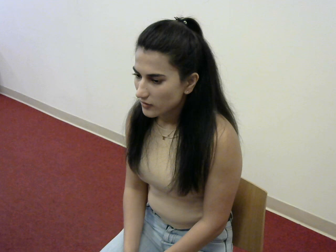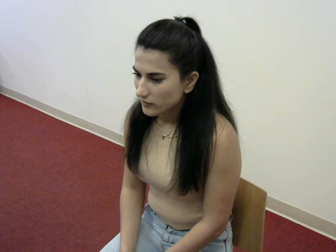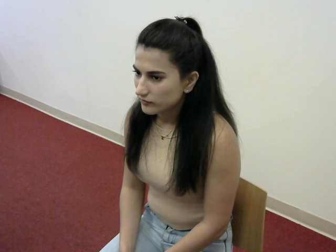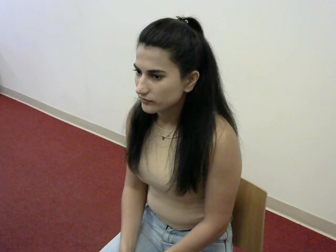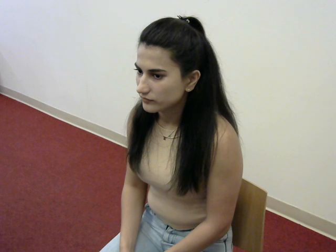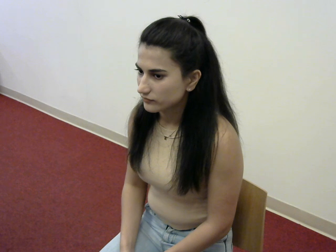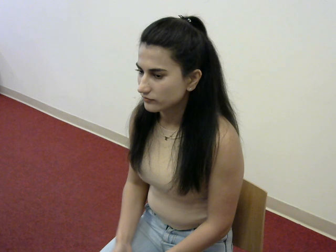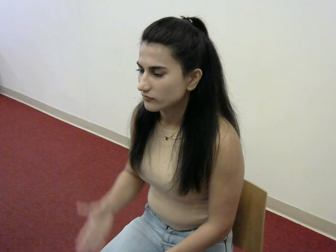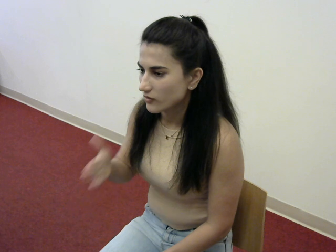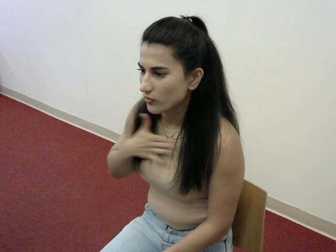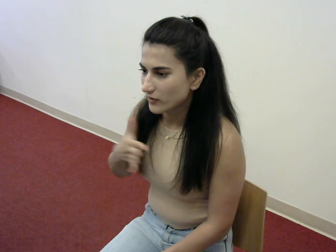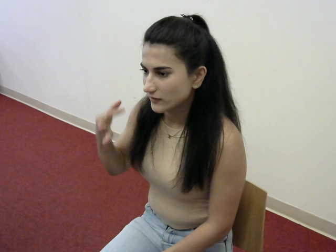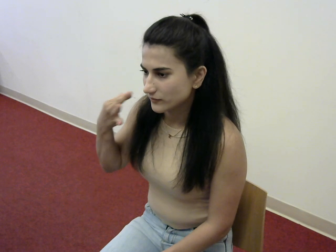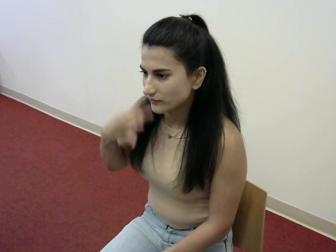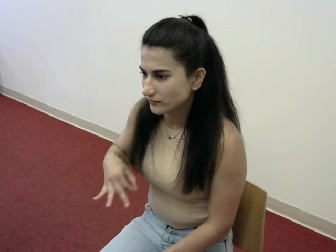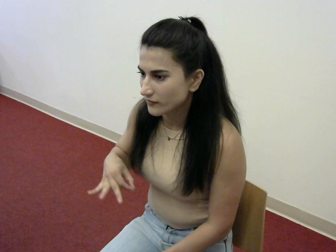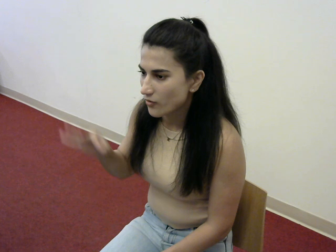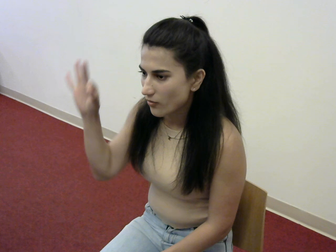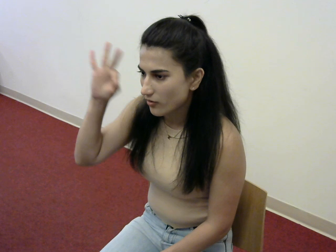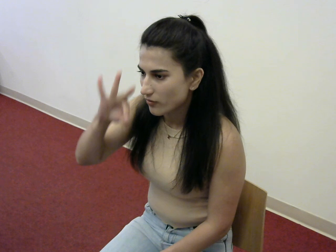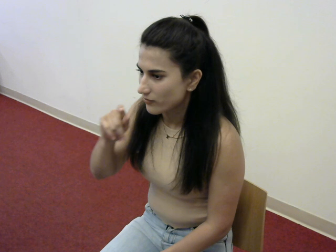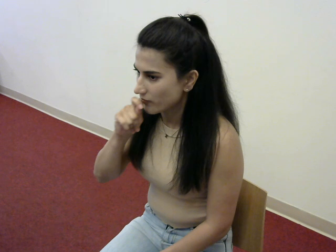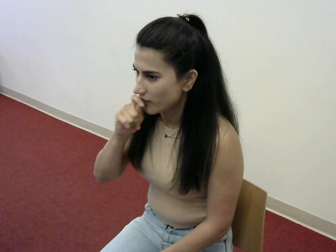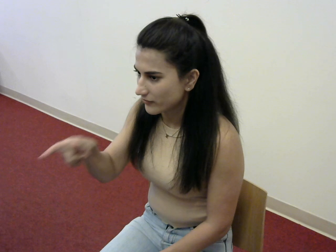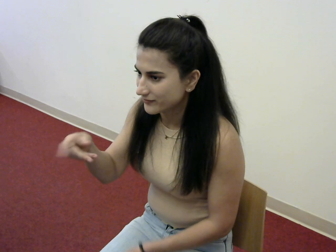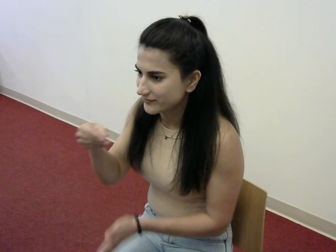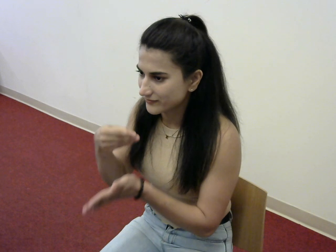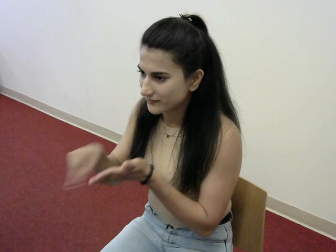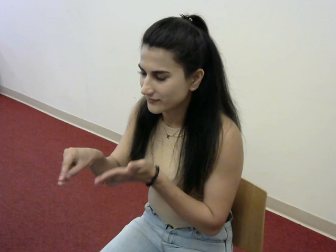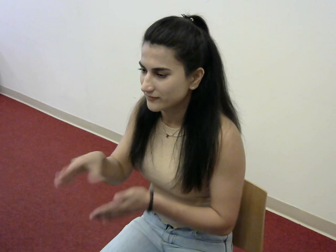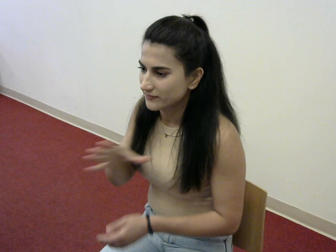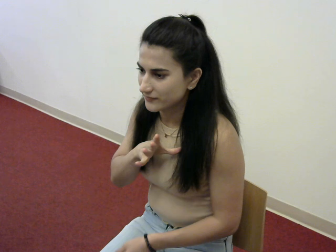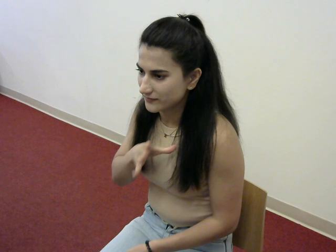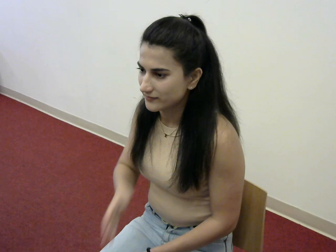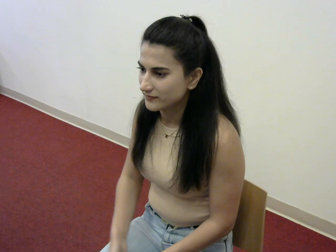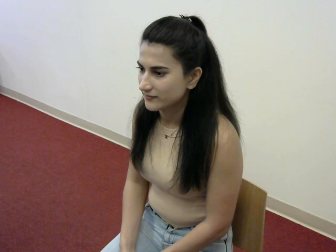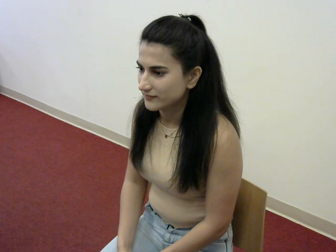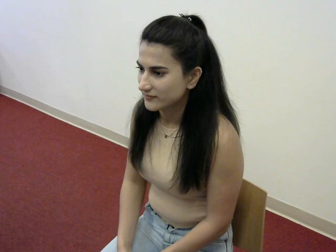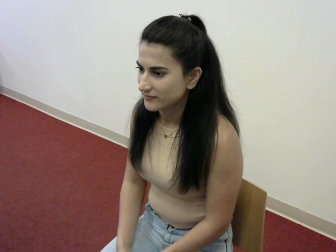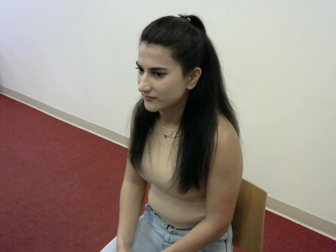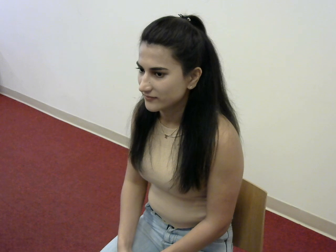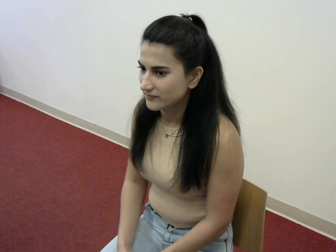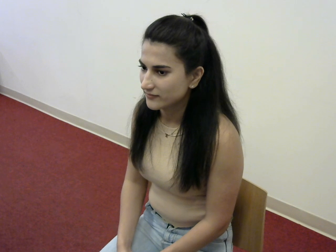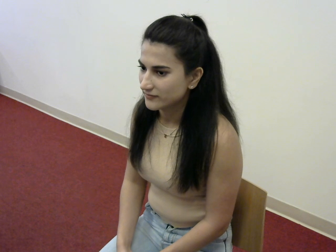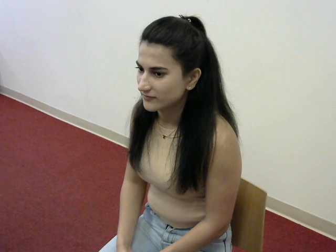Mən oğlum üçün hədiyyə almışam